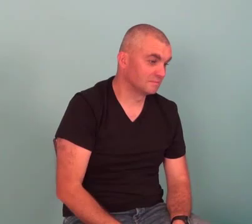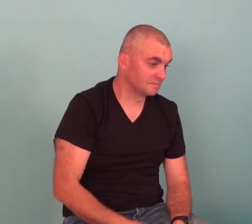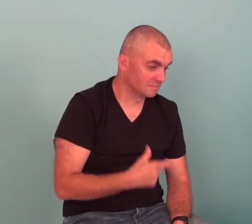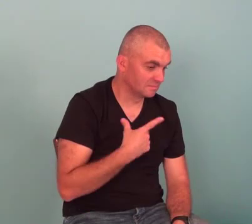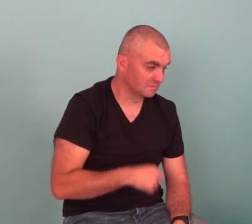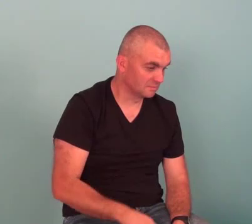Aha.